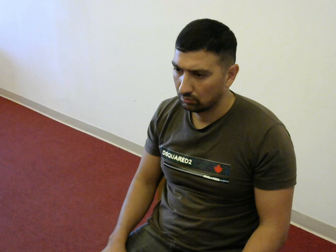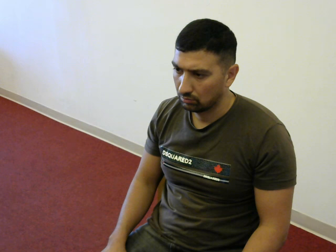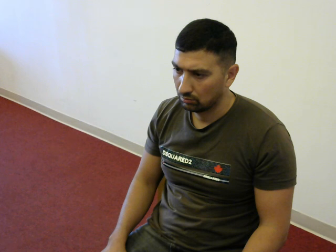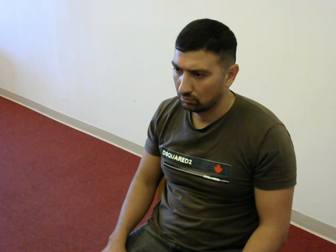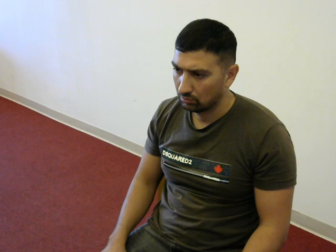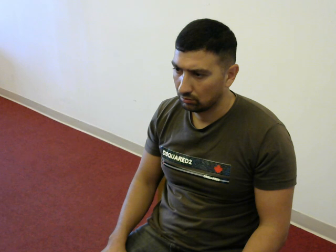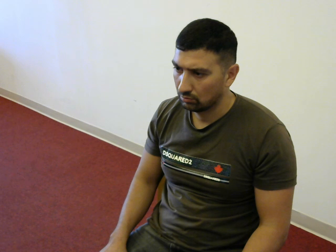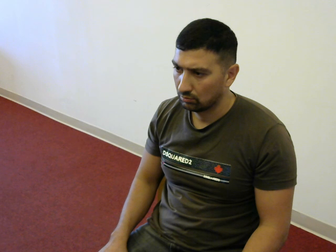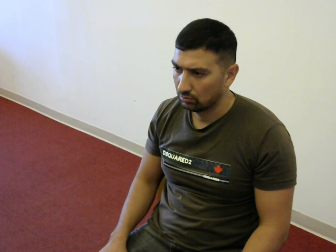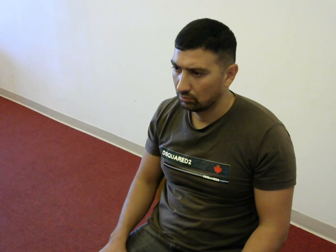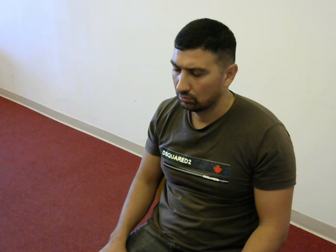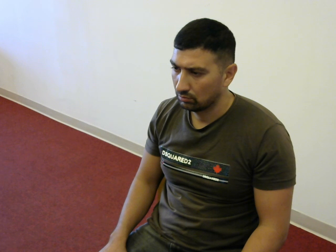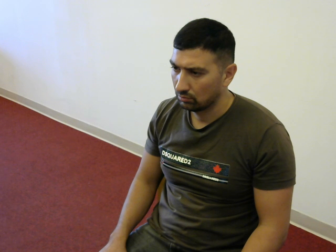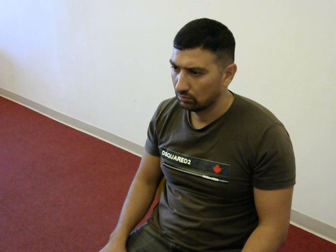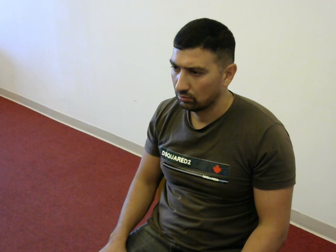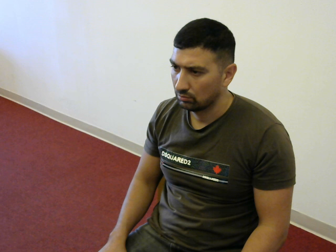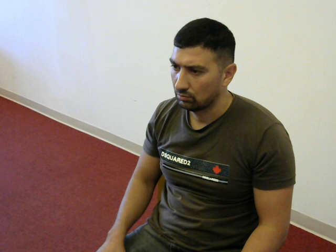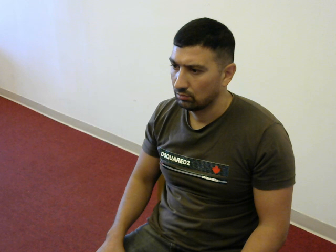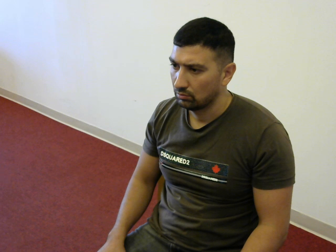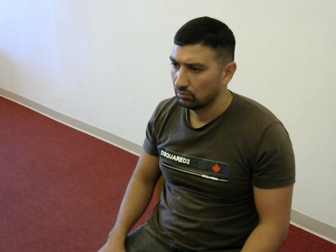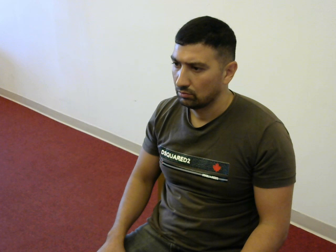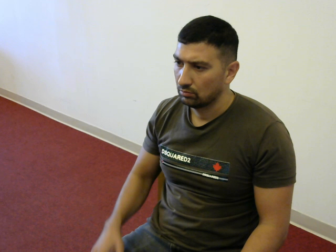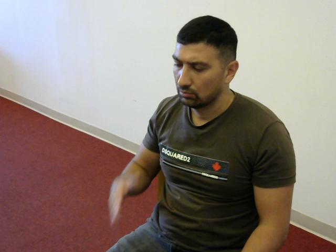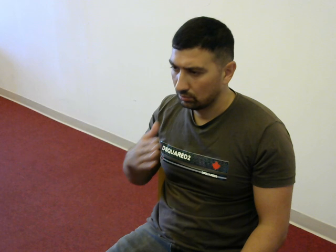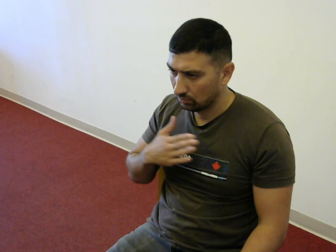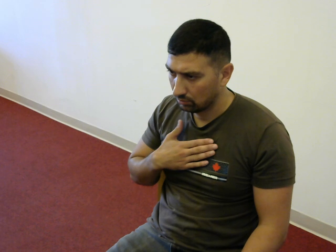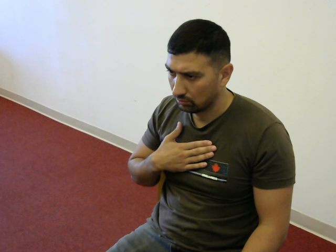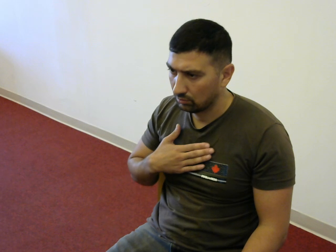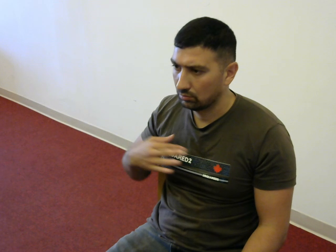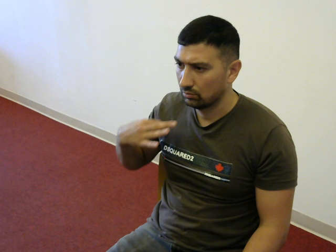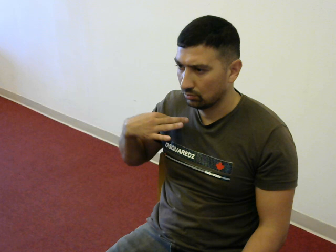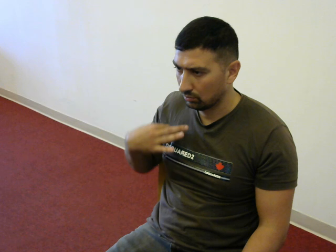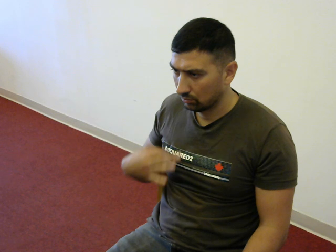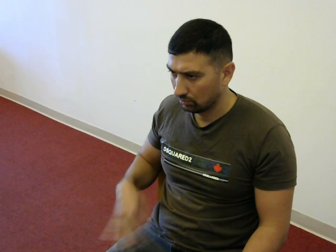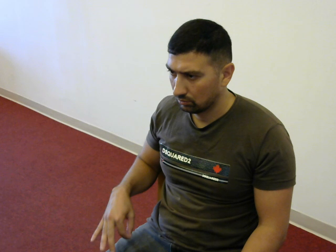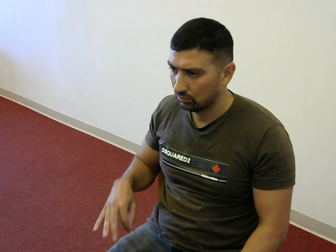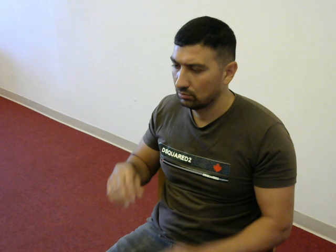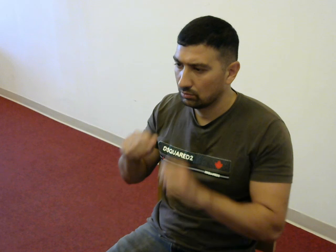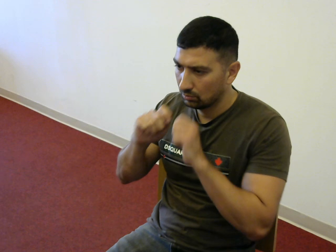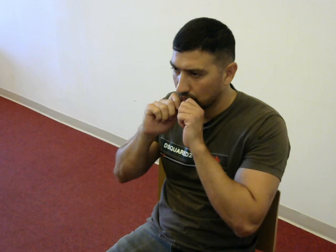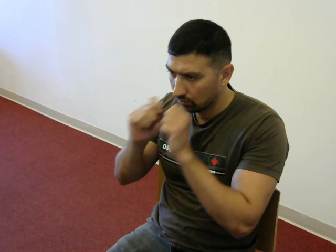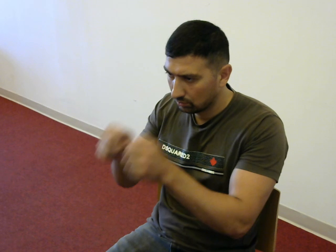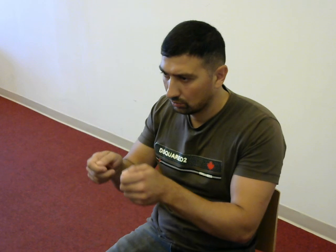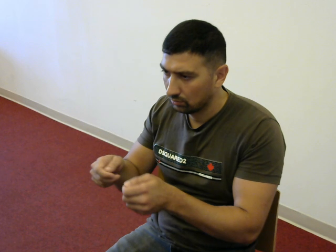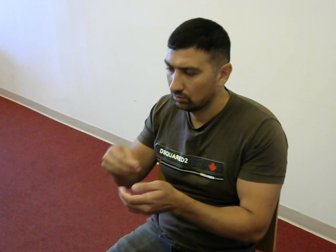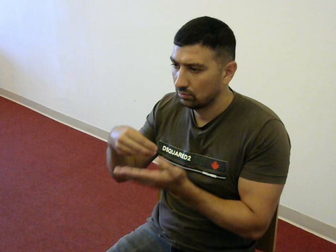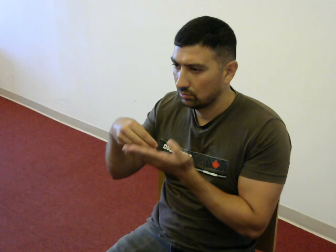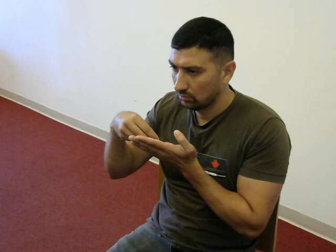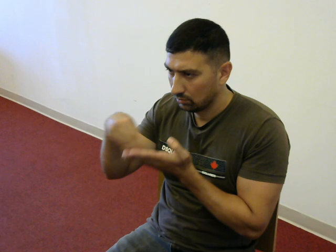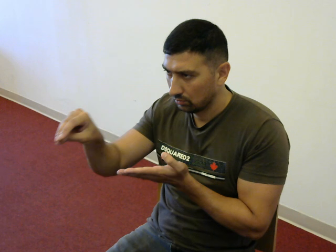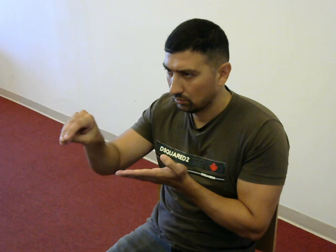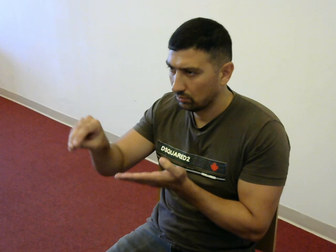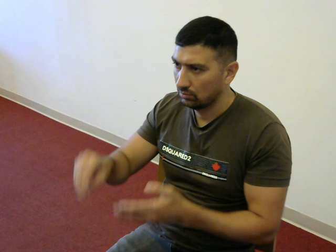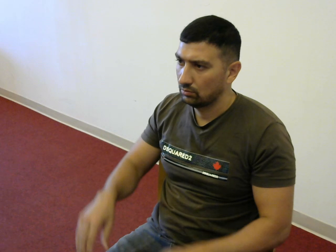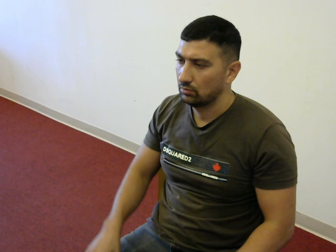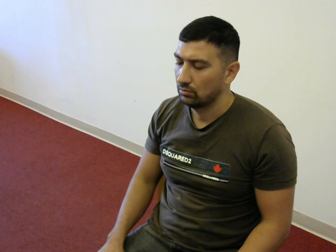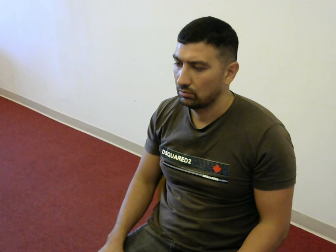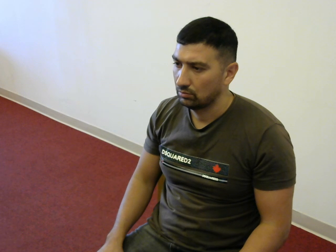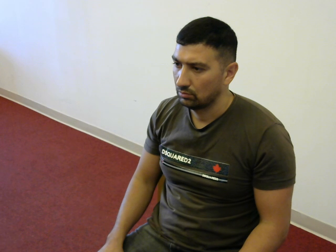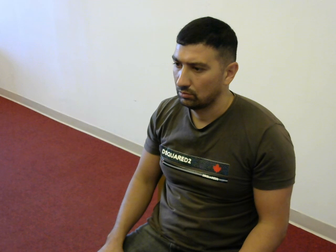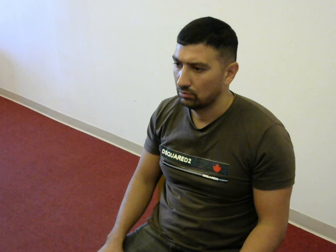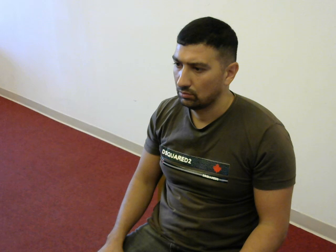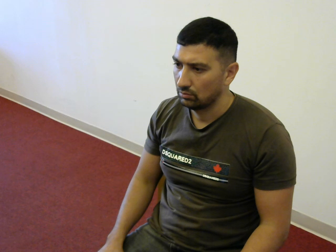Mən oğlum üçün hədiyyə almışam